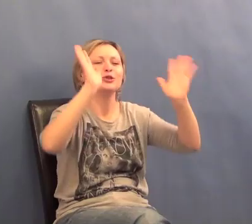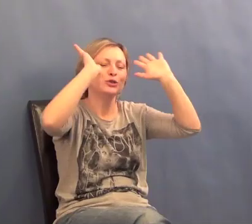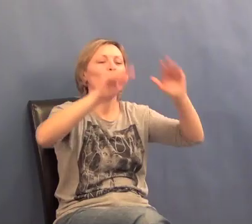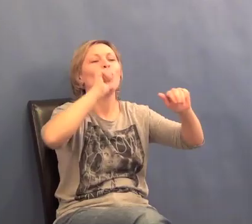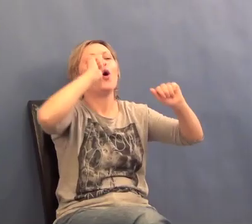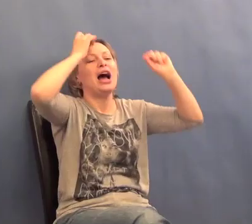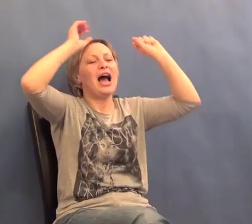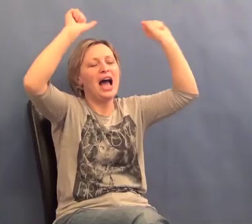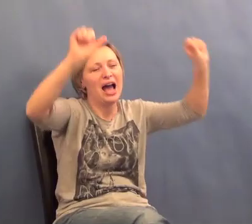Nazajutrz, jest ranek.